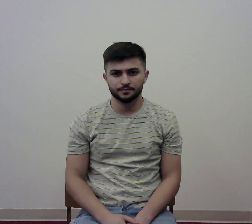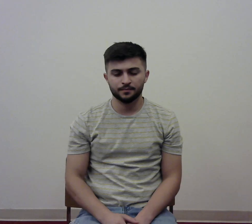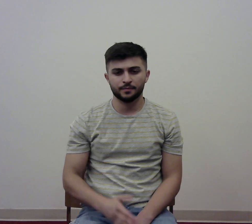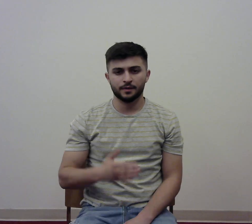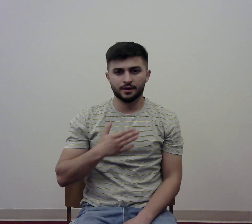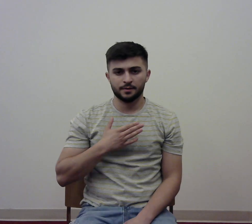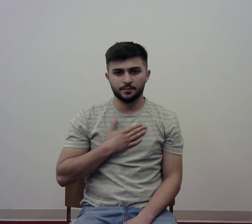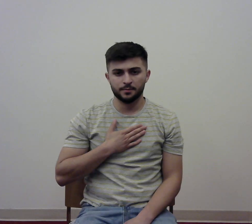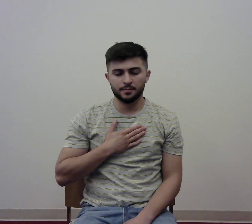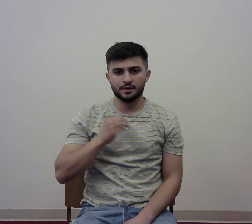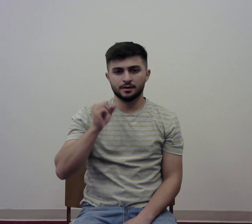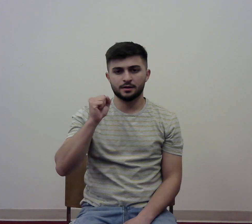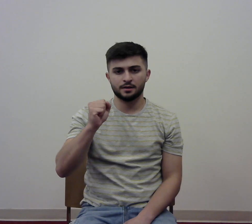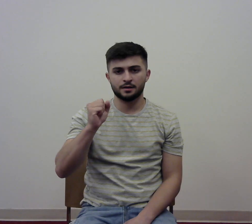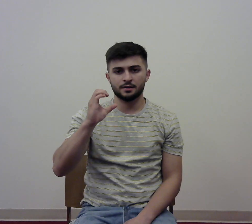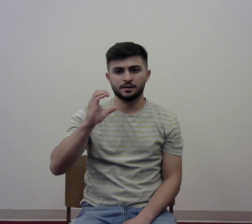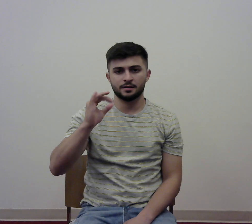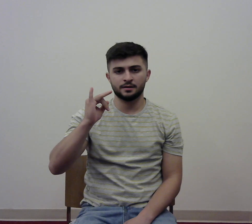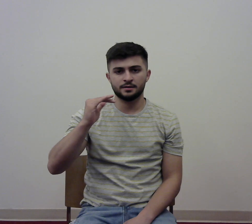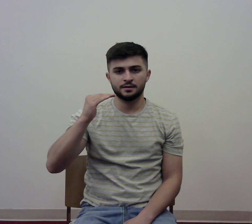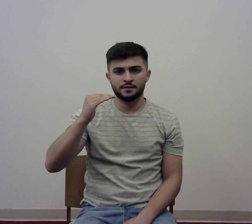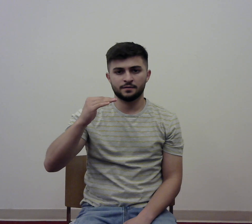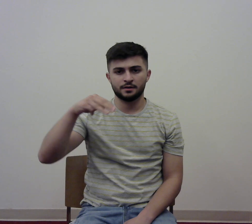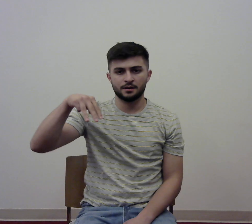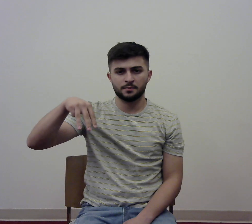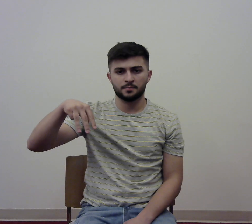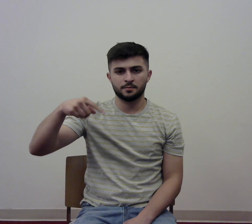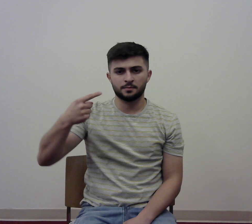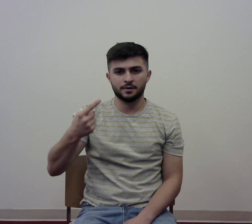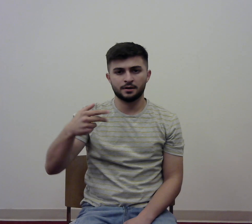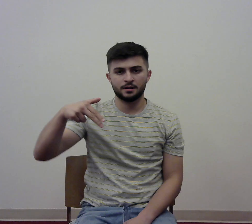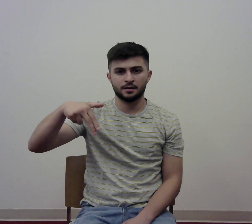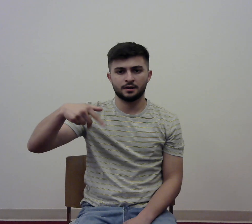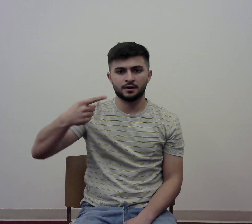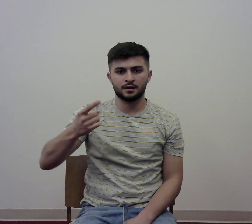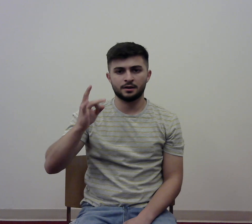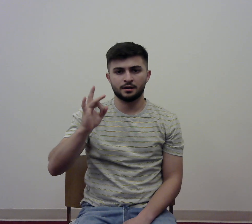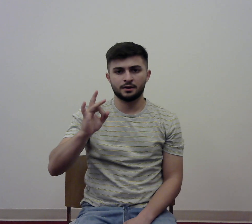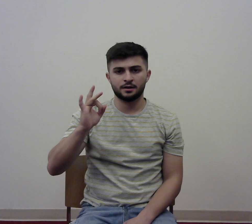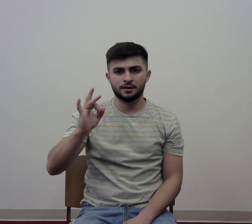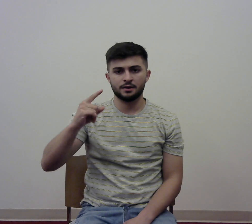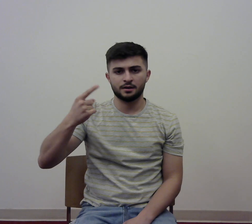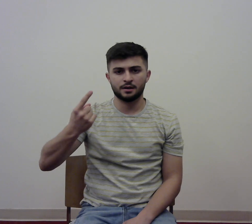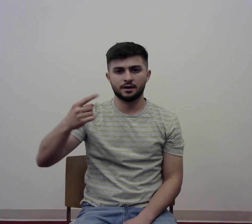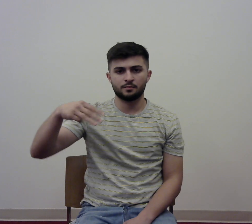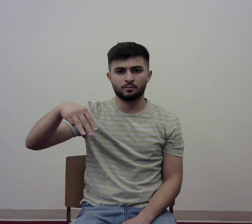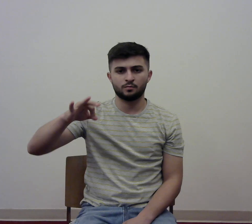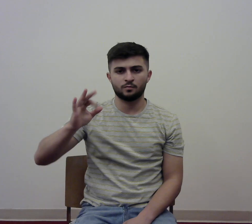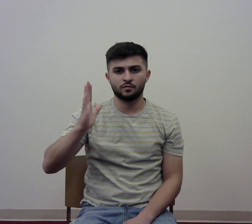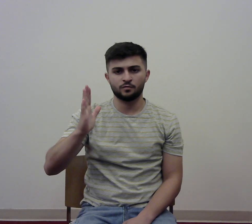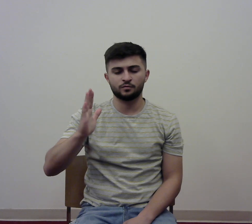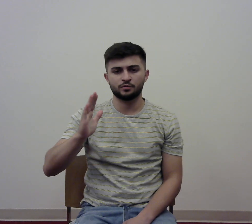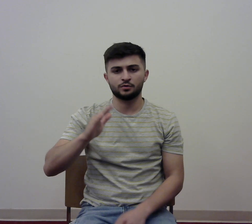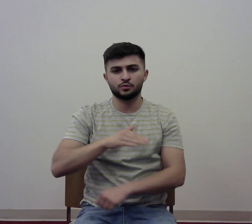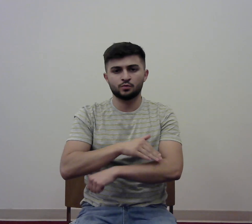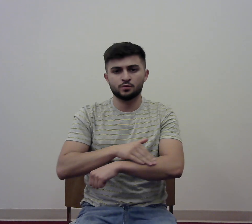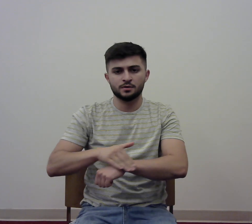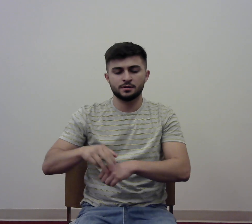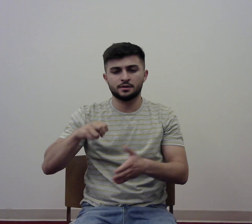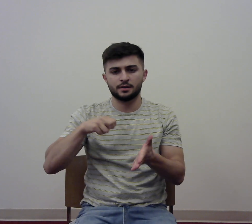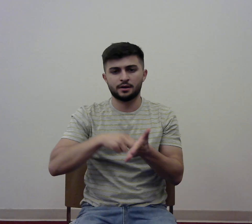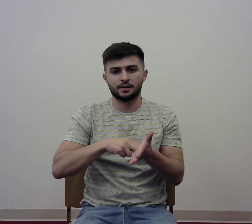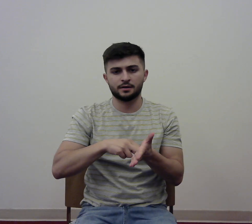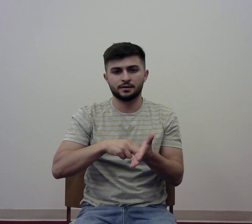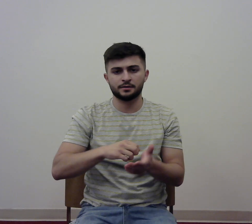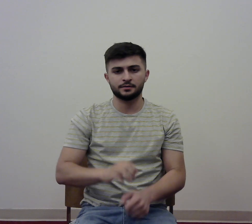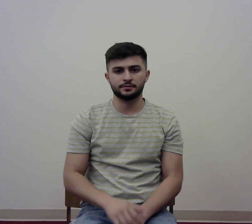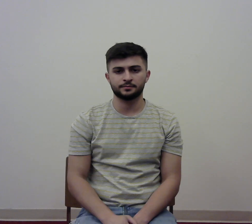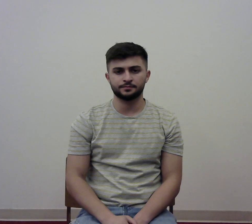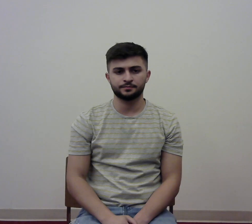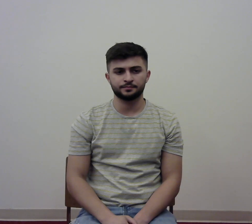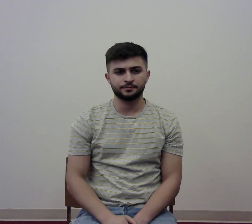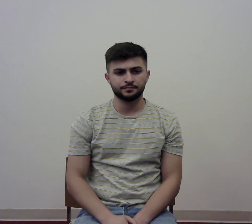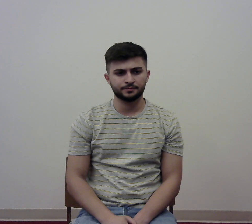Mən Asif Məhərrəmov küçəsində qeydiyyatdayam